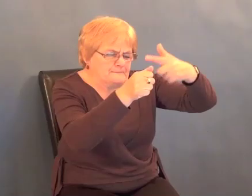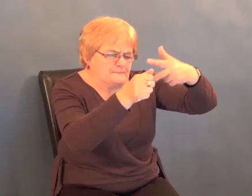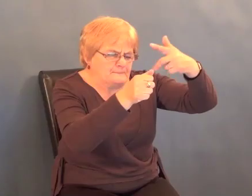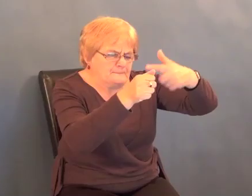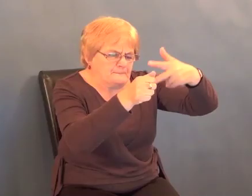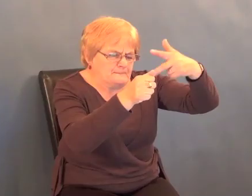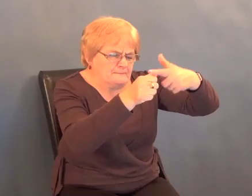Dwudziesty trzeci.